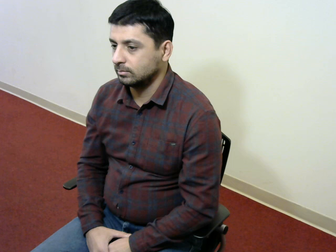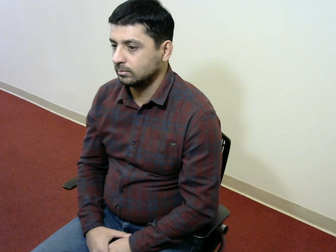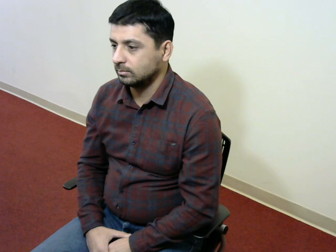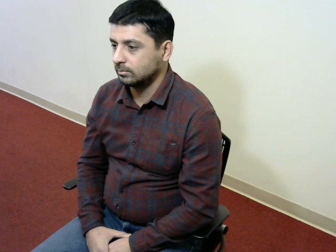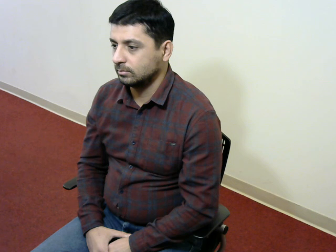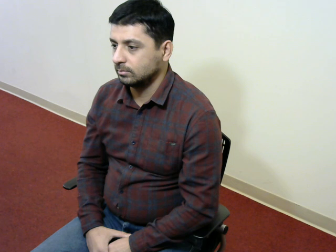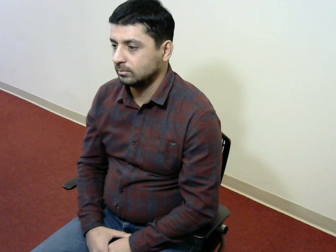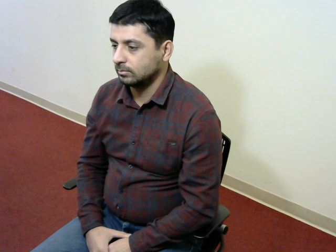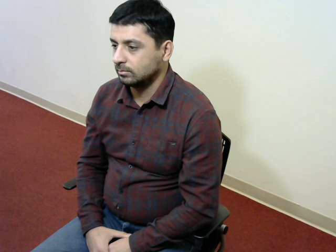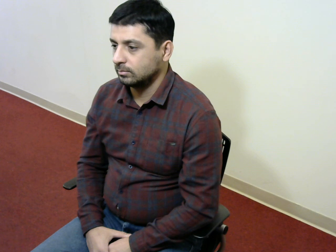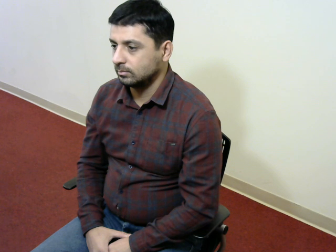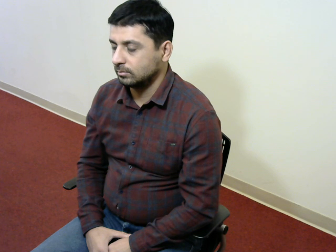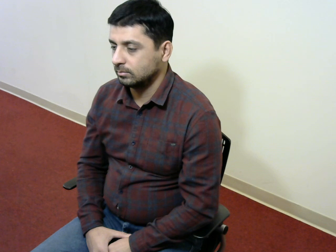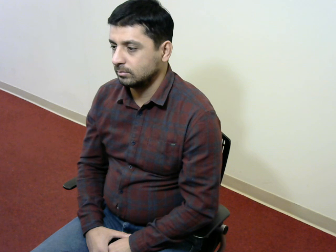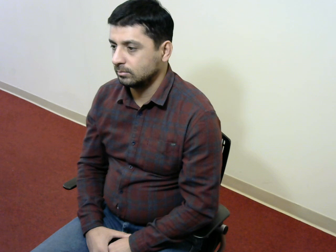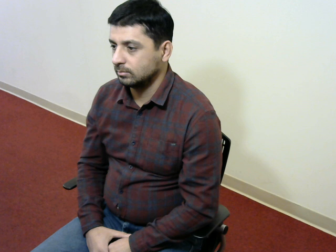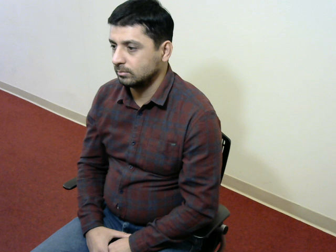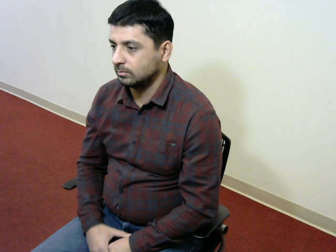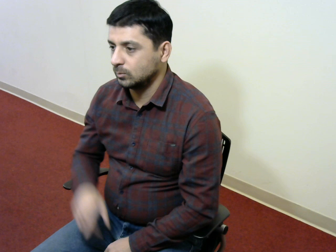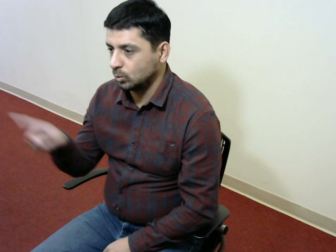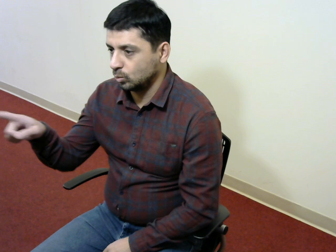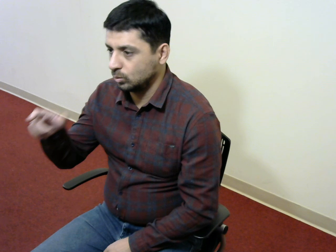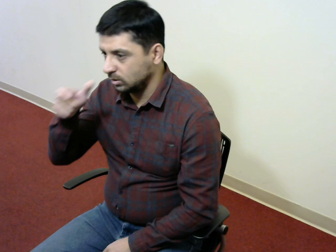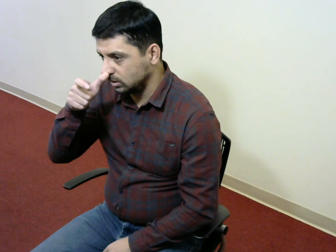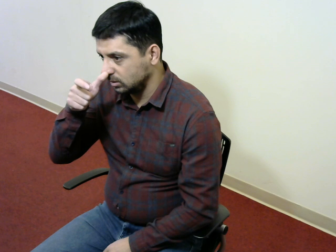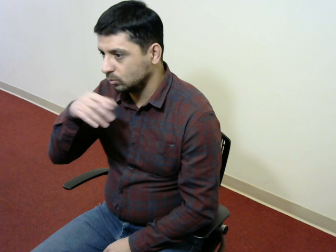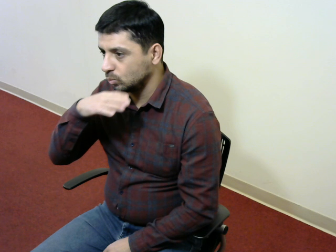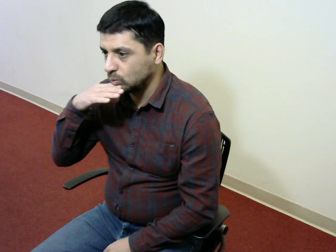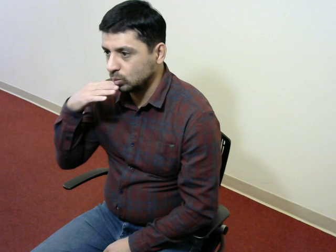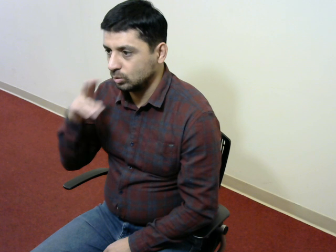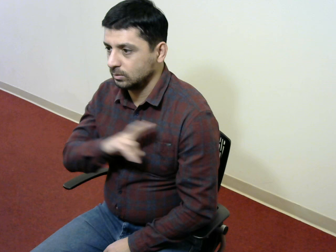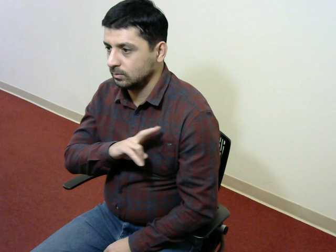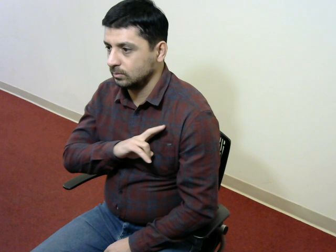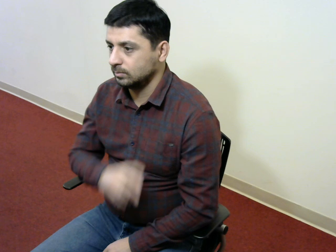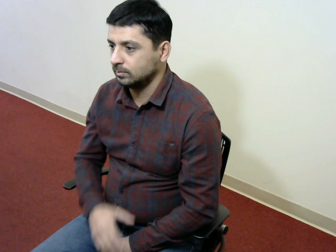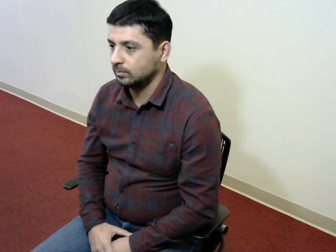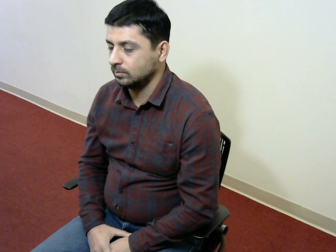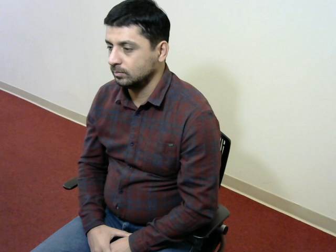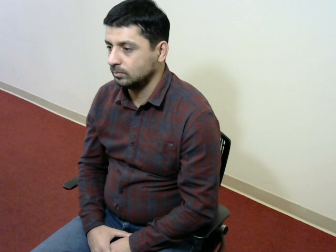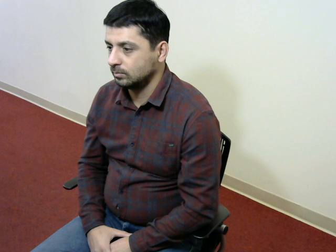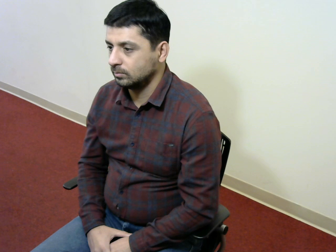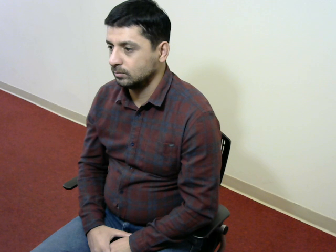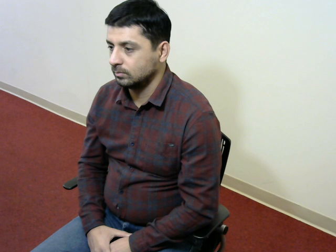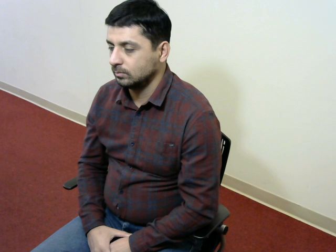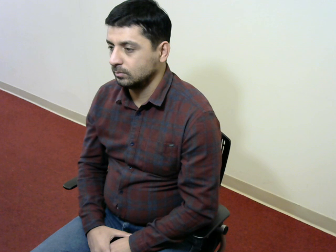O itləri çox sevir